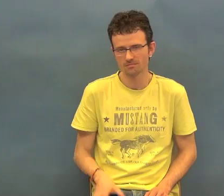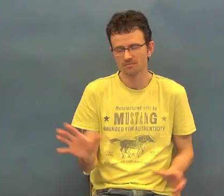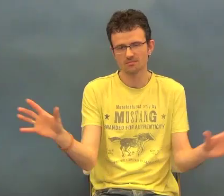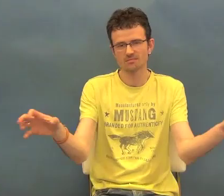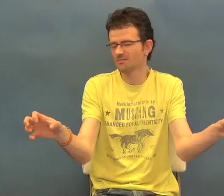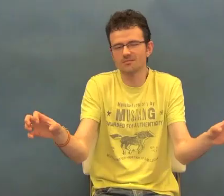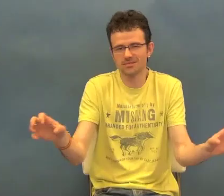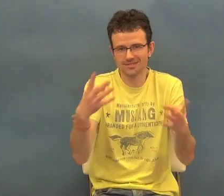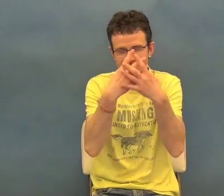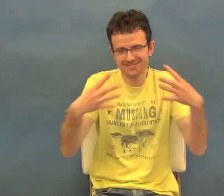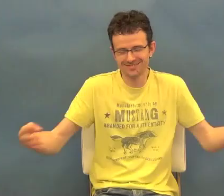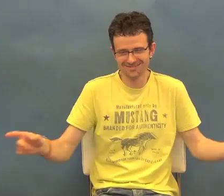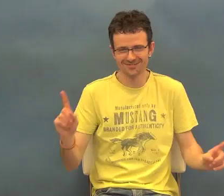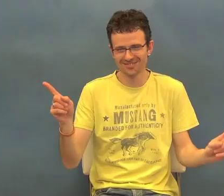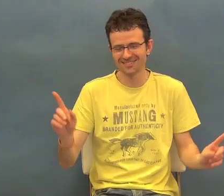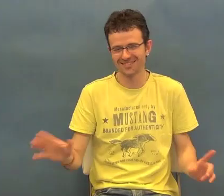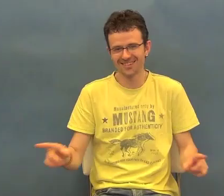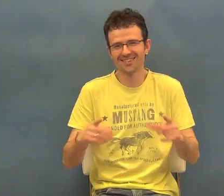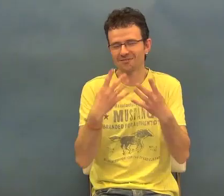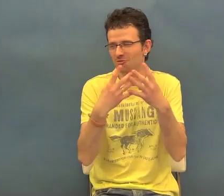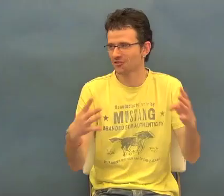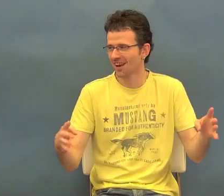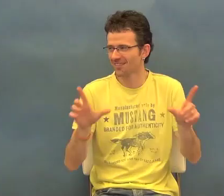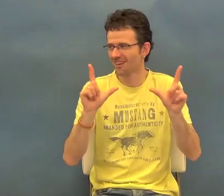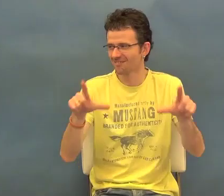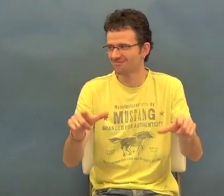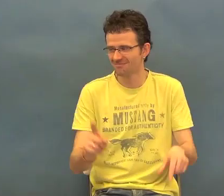Jak ktoś złapie za siatkę metalową z prądem, to może kogoś kopnąć prąd.